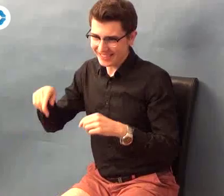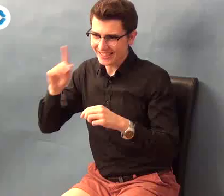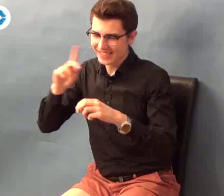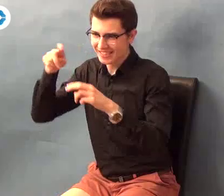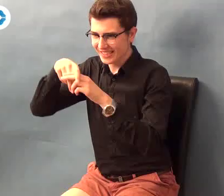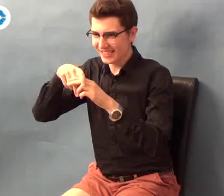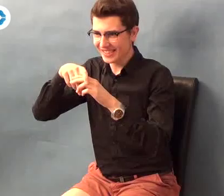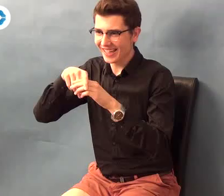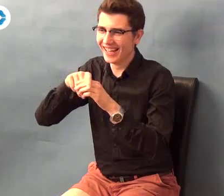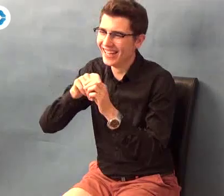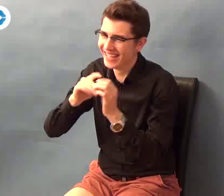Chłopiec jest na głowie jelenia.